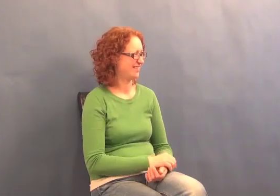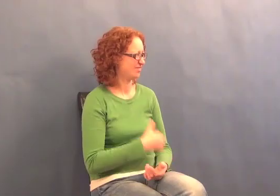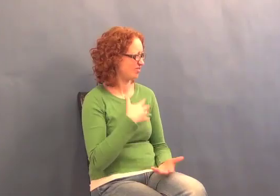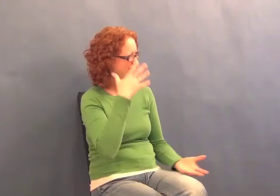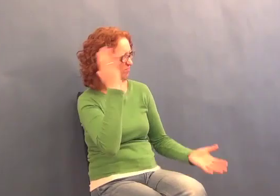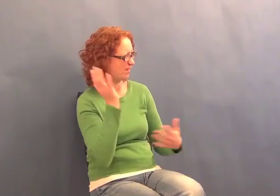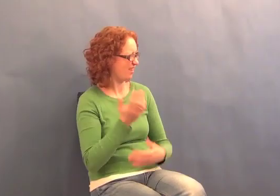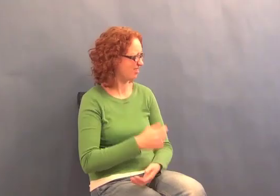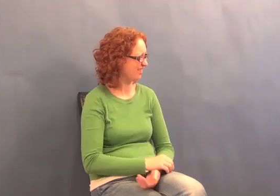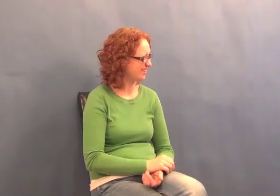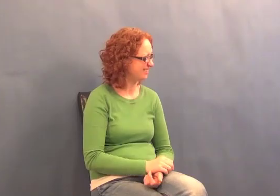Ja spadnę.